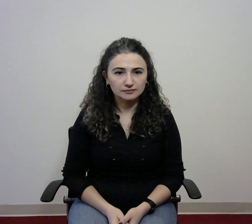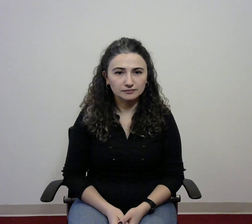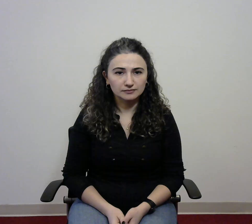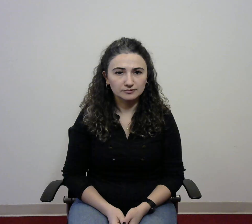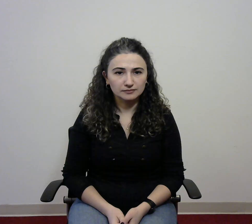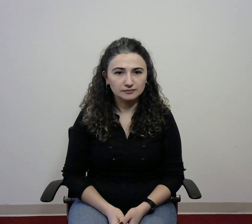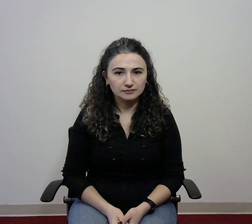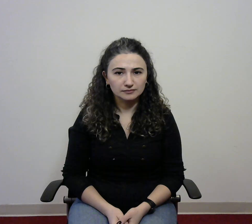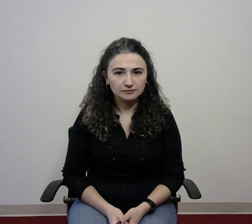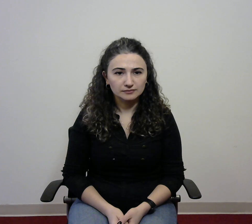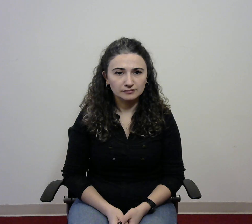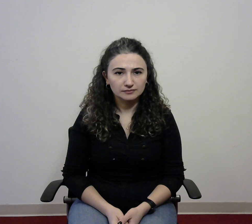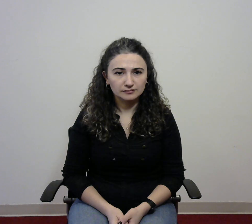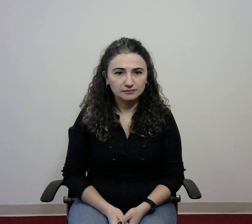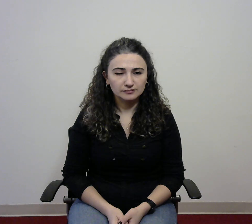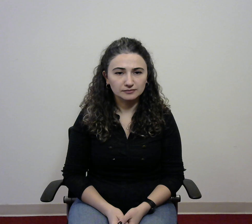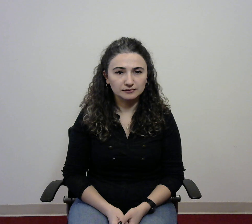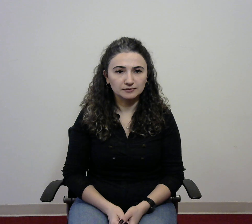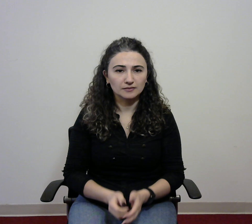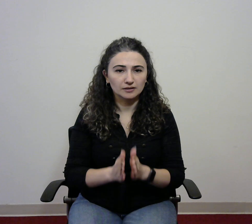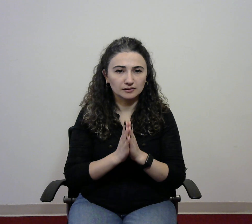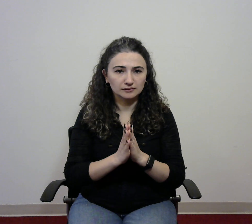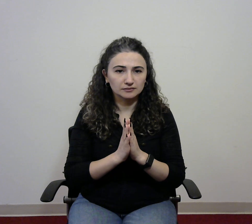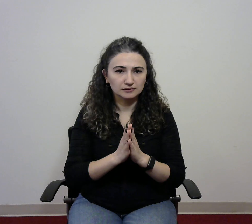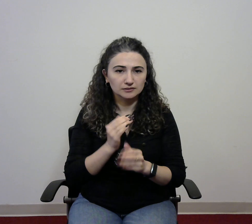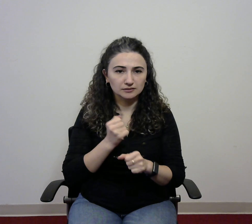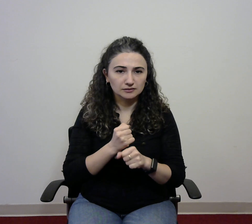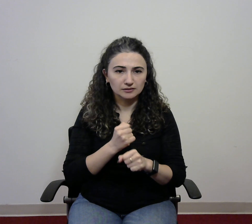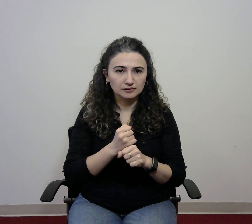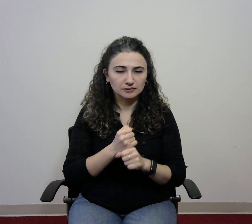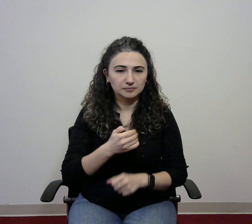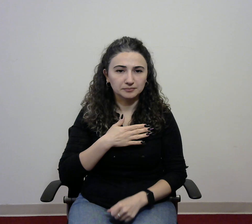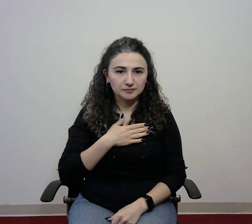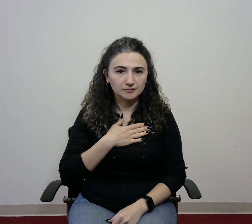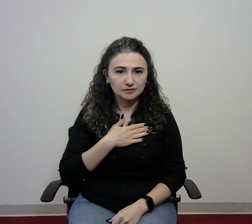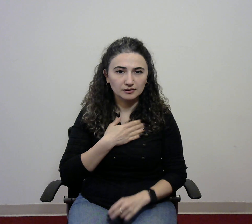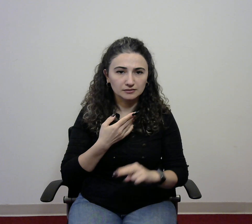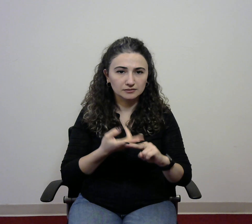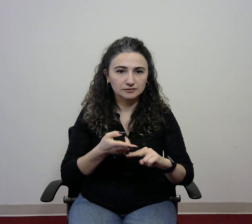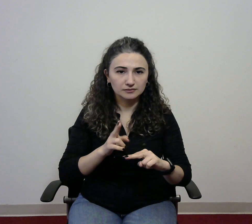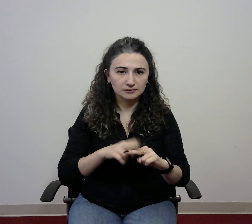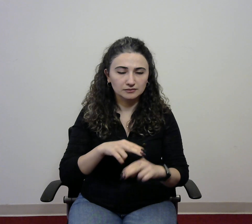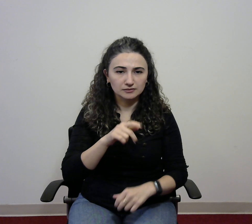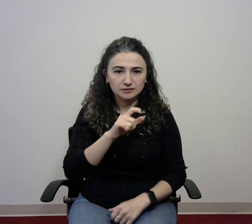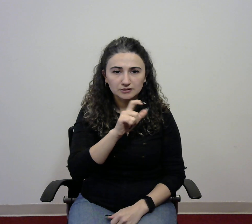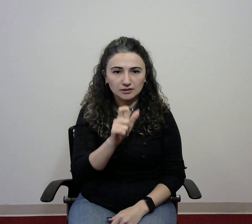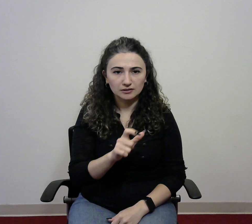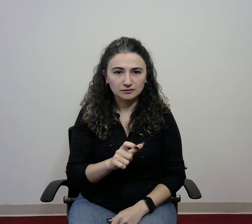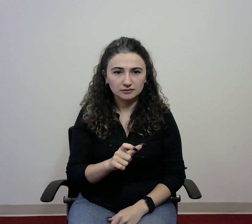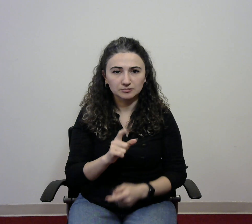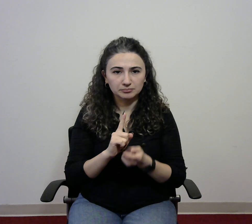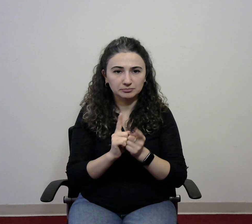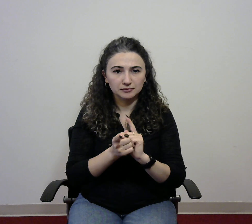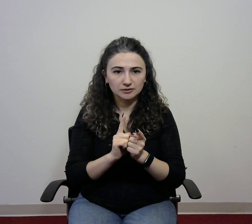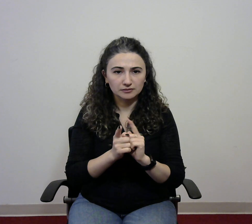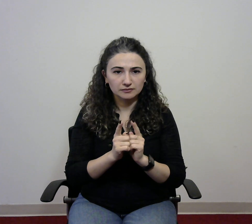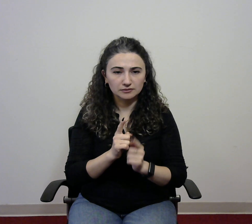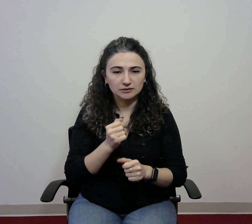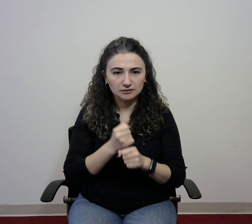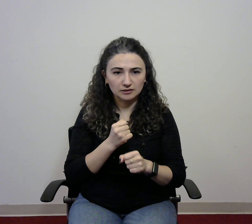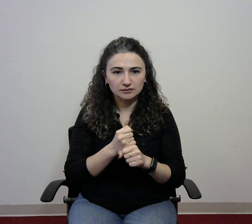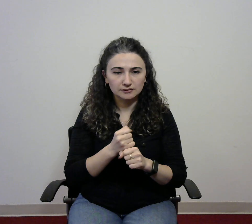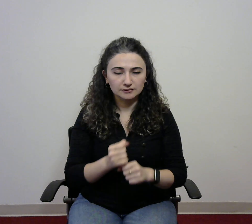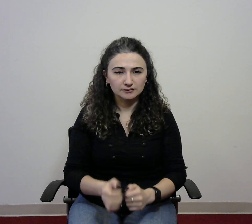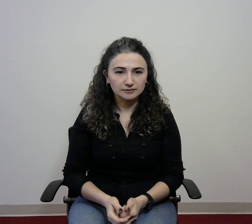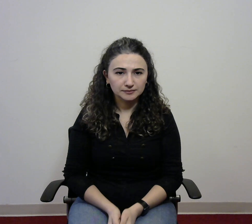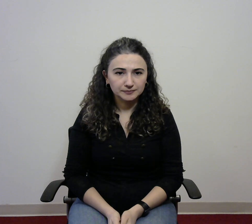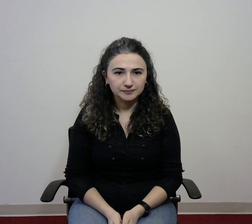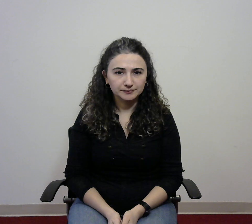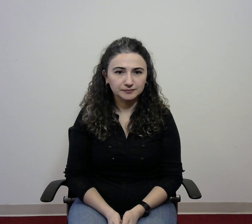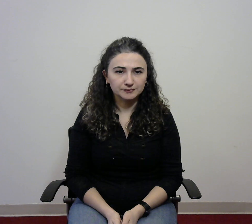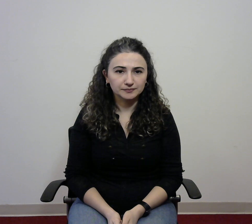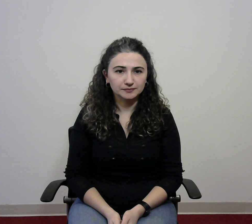Xahiş edirəm, mənə bu şeiri tərcümə edin